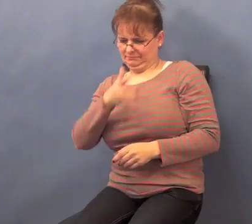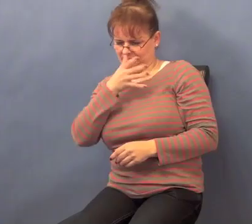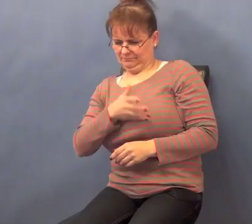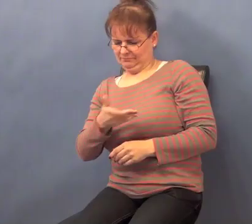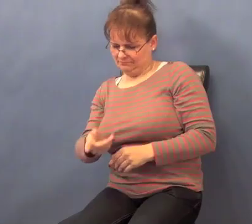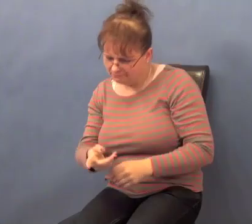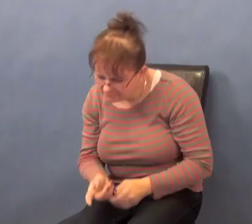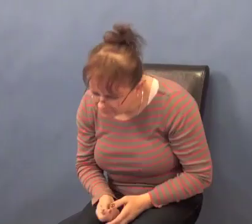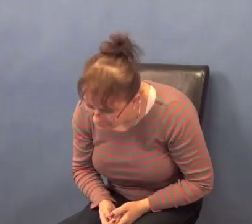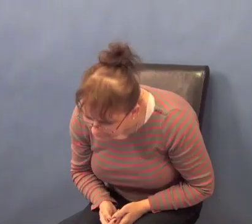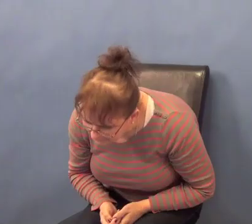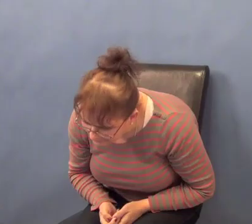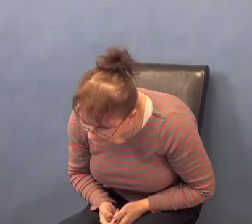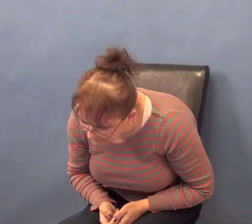Dziwne, co to jest?!